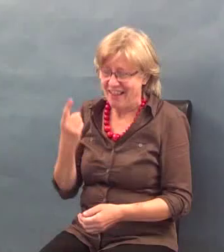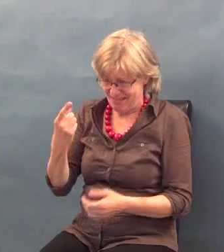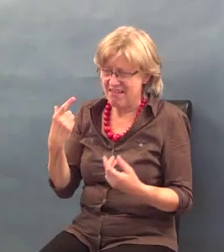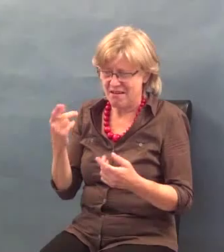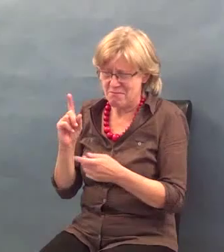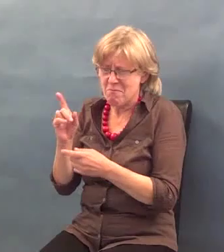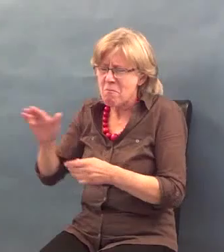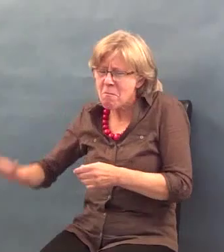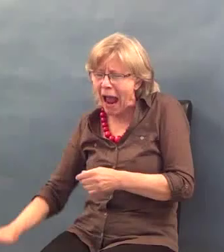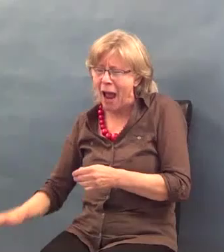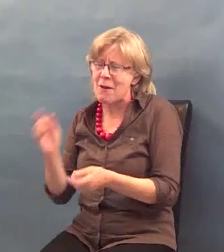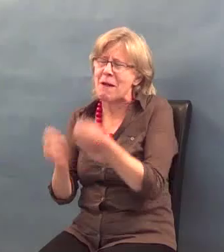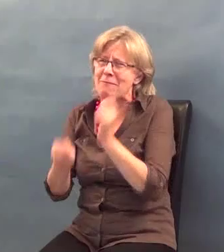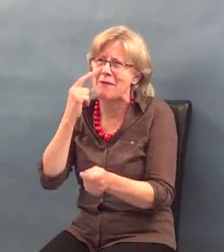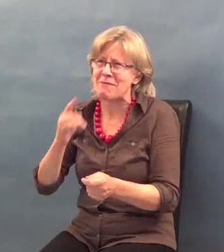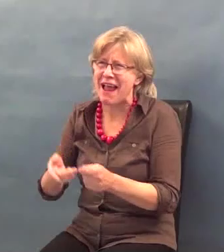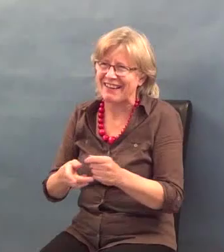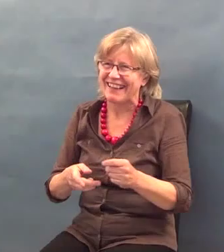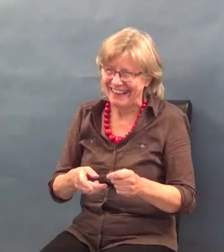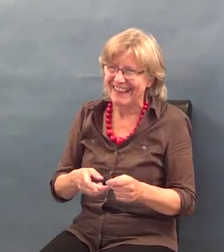Jedna mała myszka grała na cymbałkach dla zabawy.